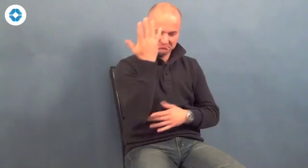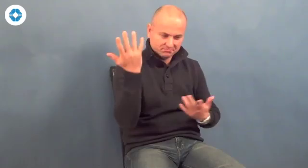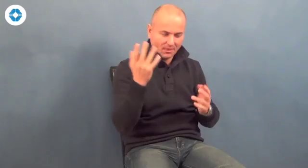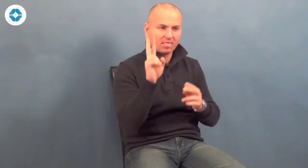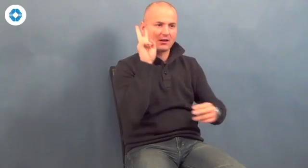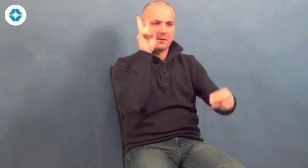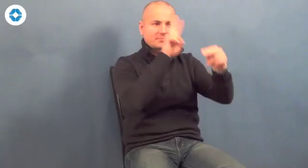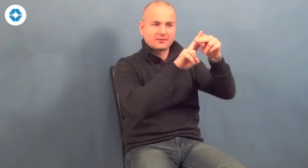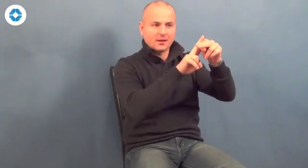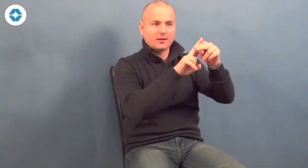Postawiona na nim drabina.